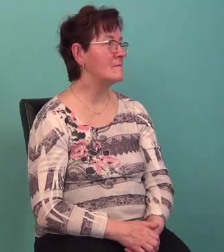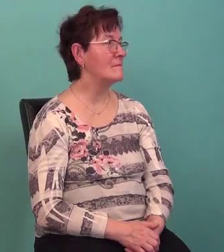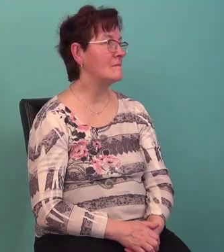Cóż robić?